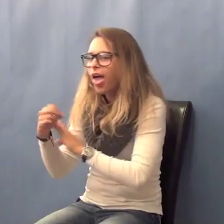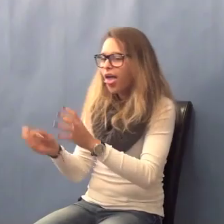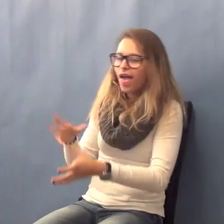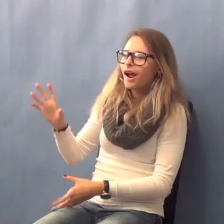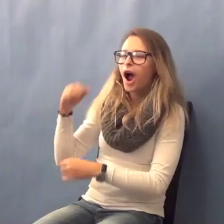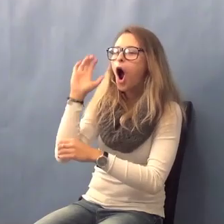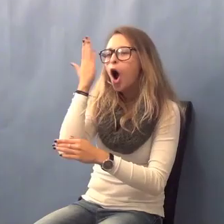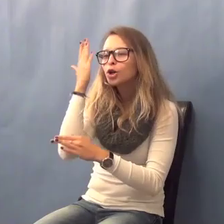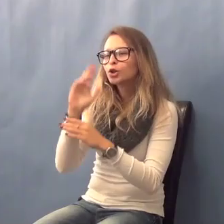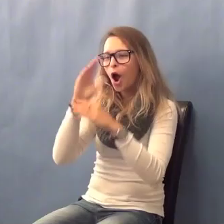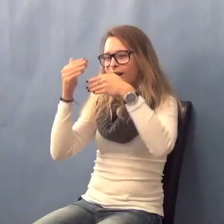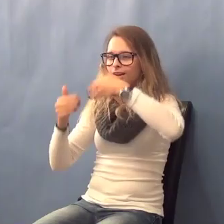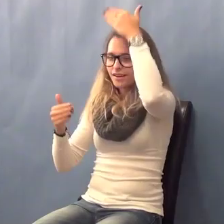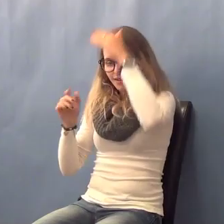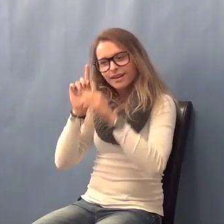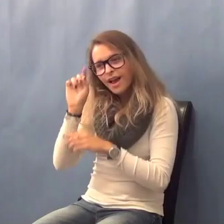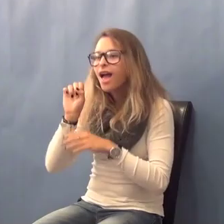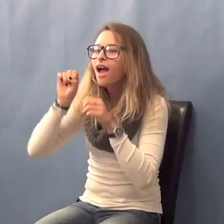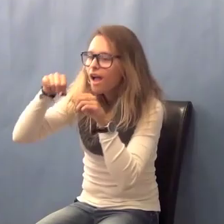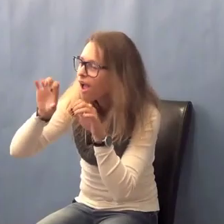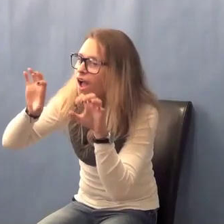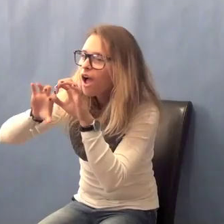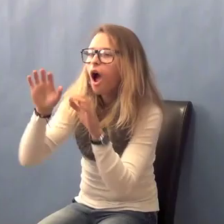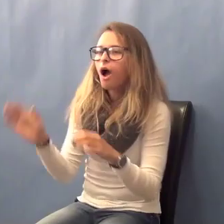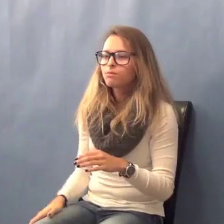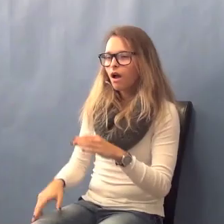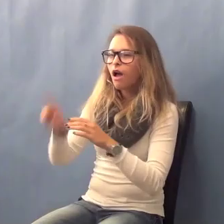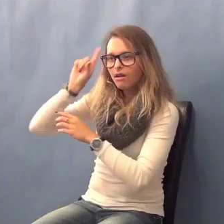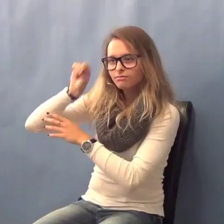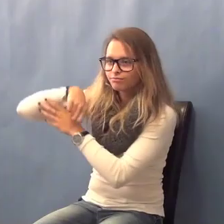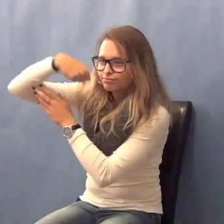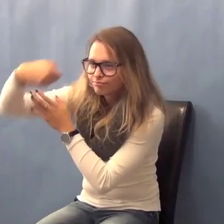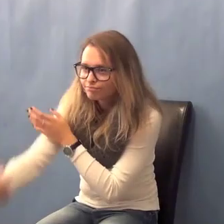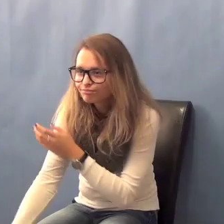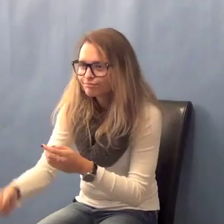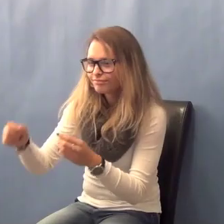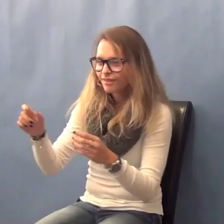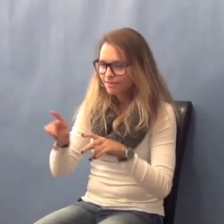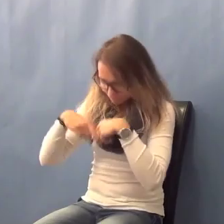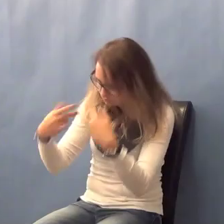Wyjrzeli przez okno, a pies z tego okna wypadł.